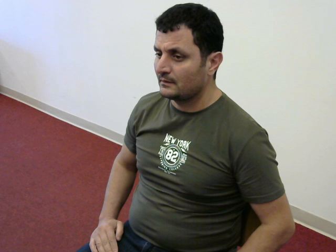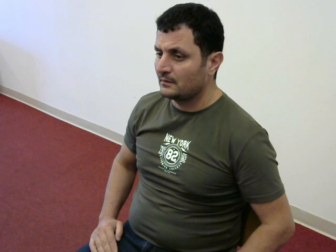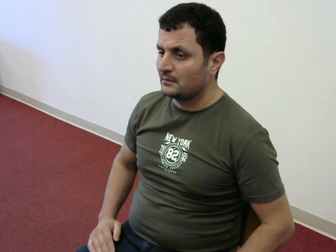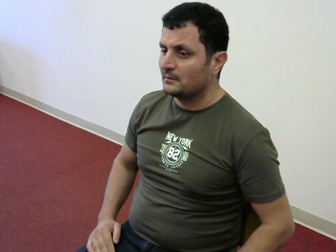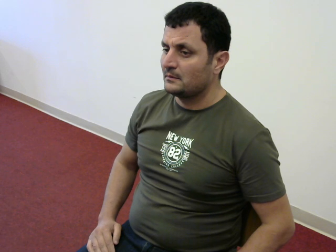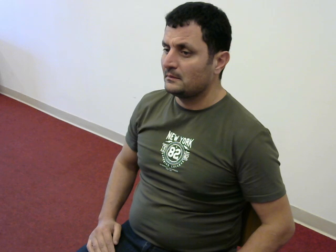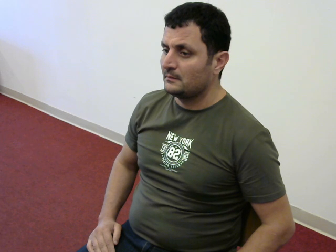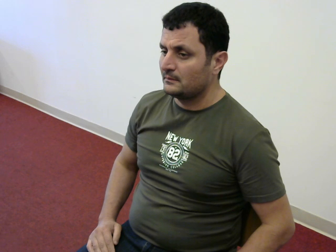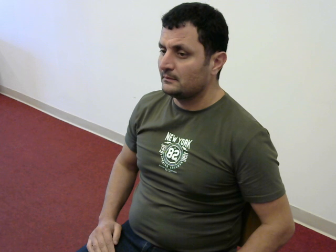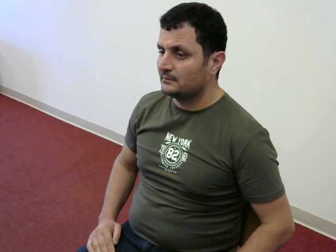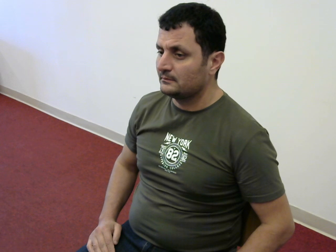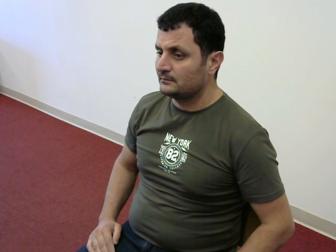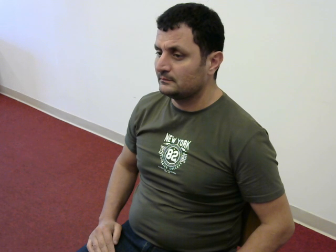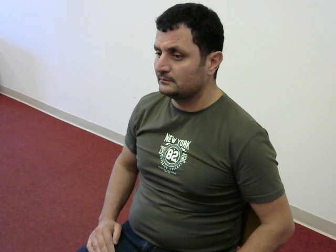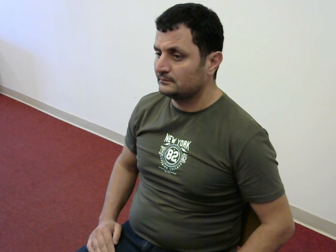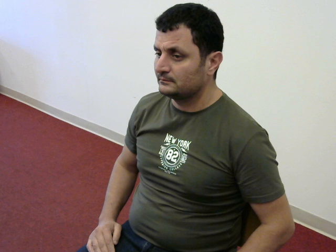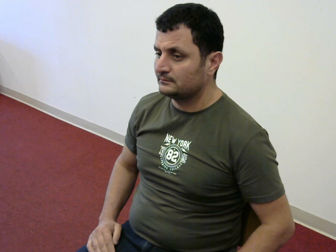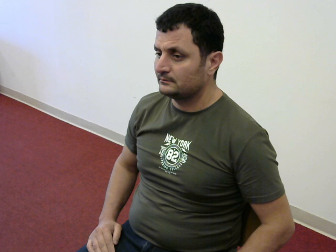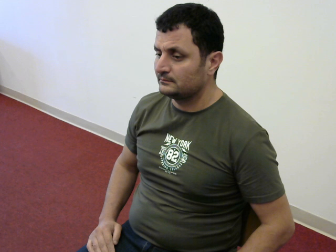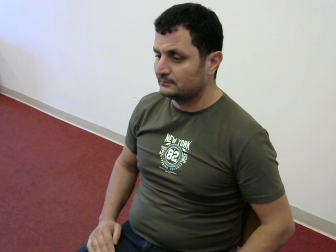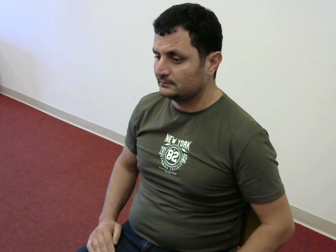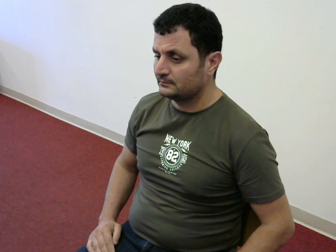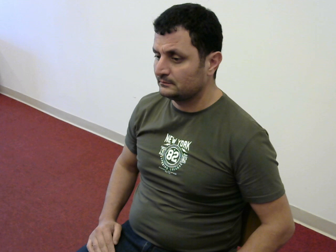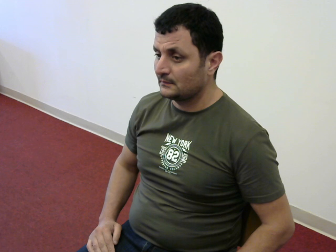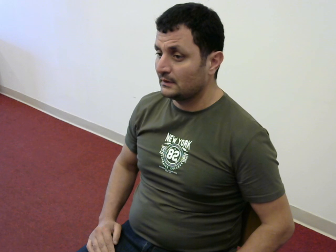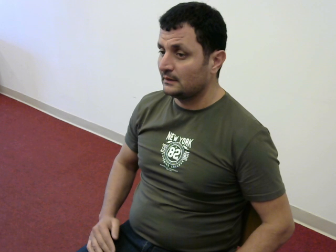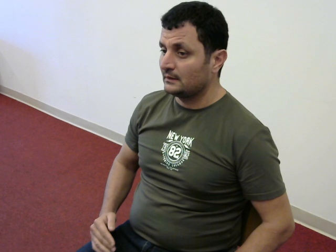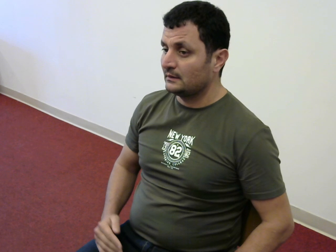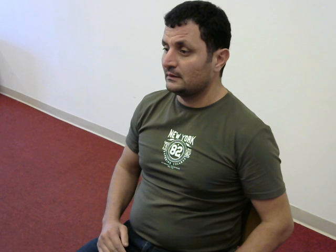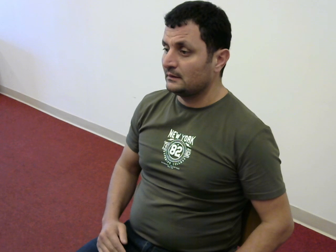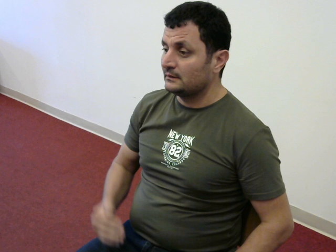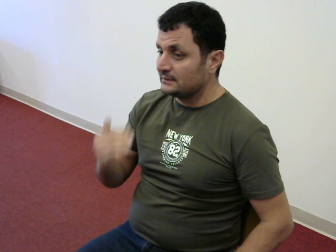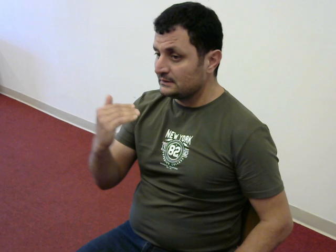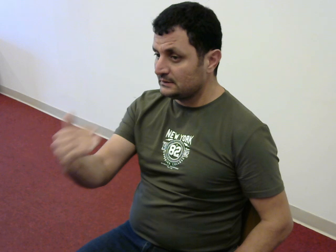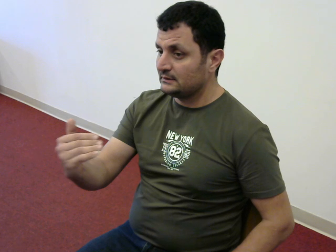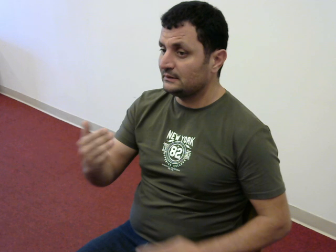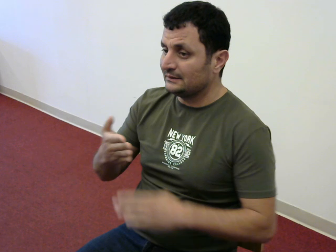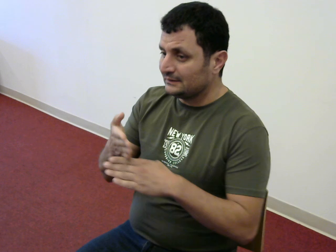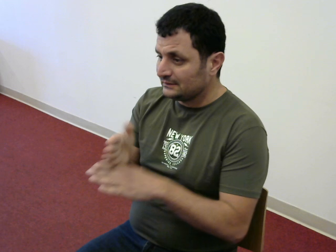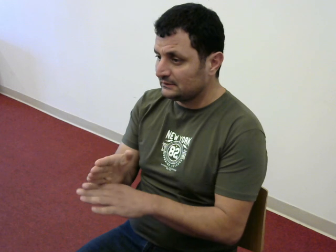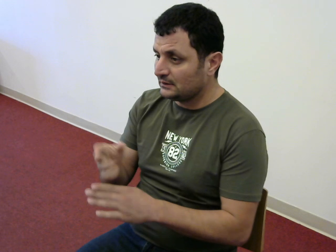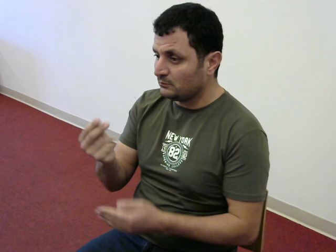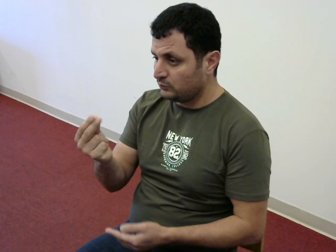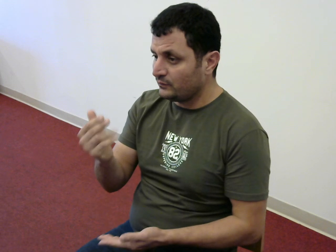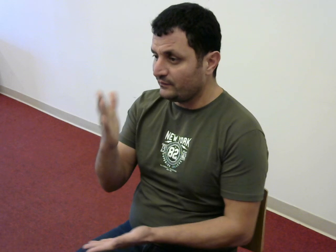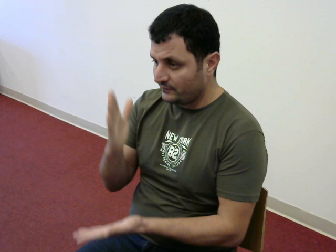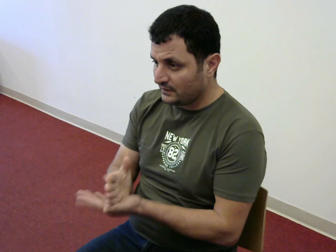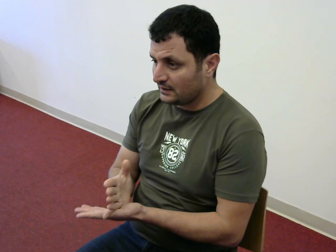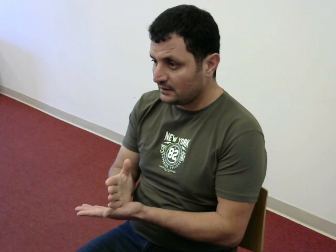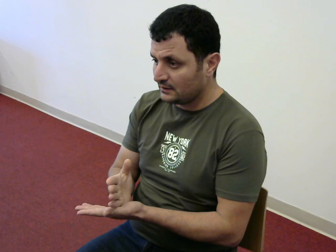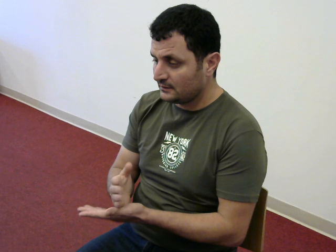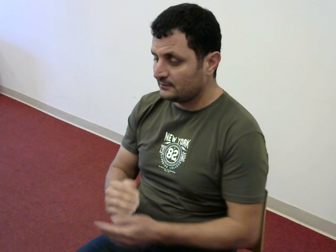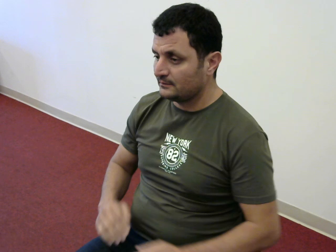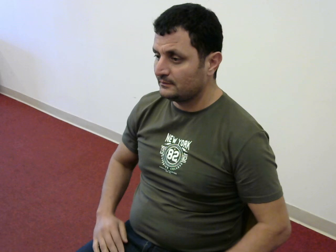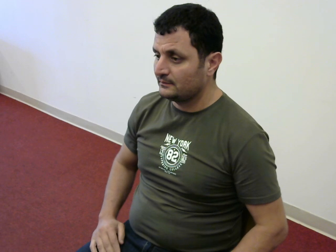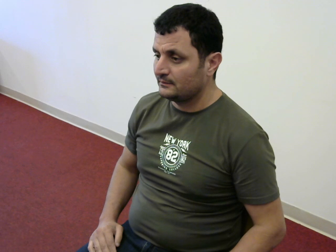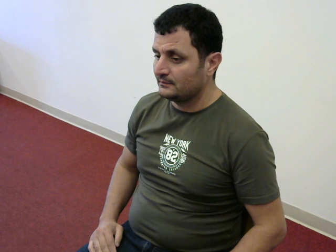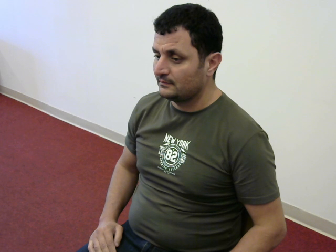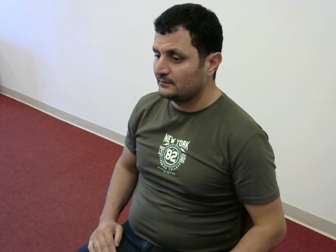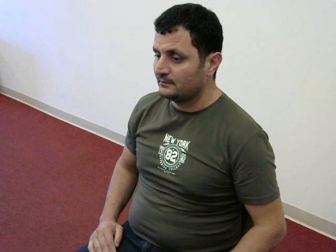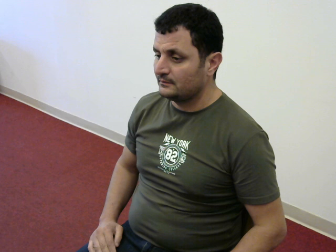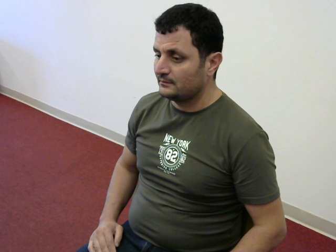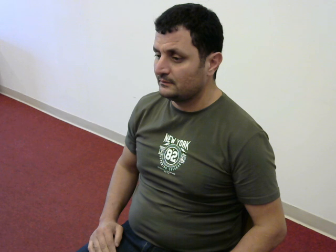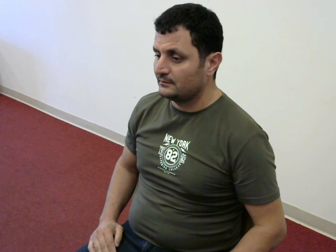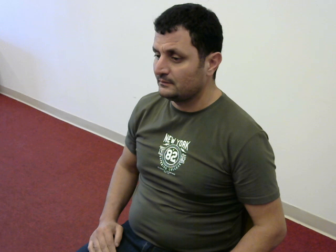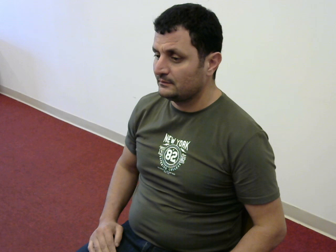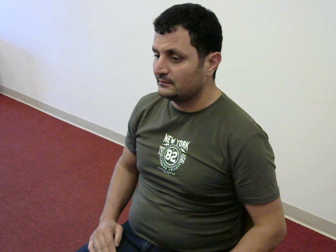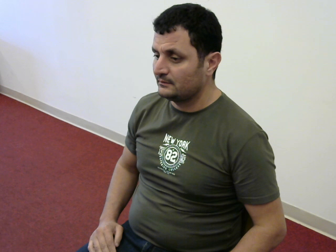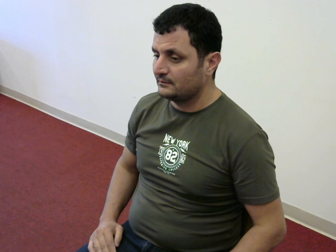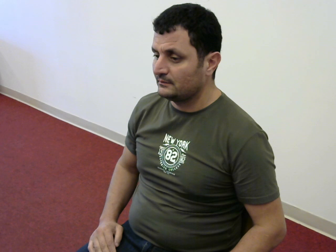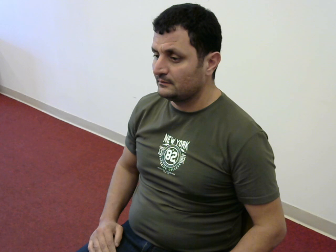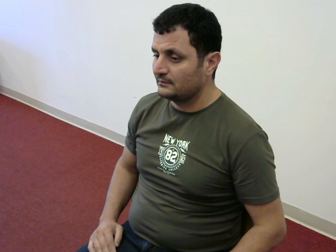Sizdə xırda pul varmı?